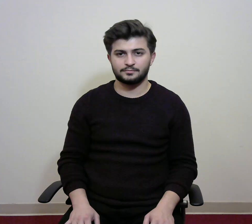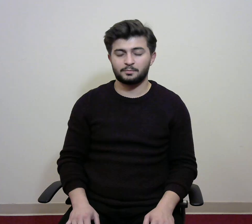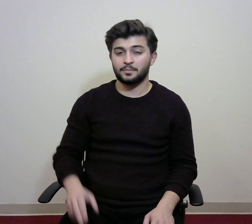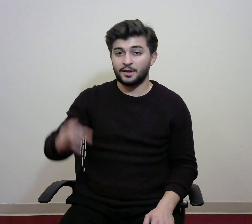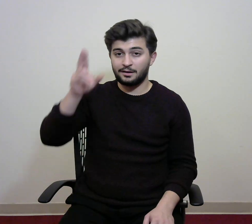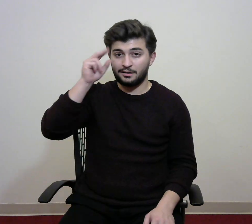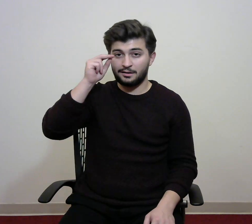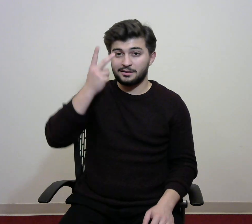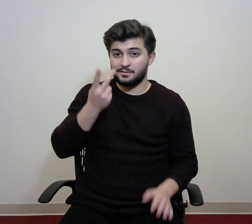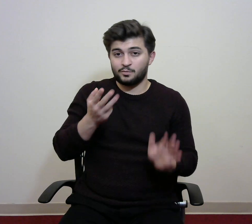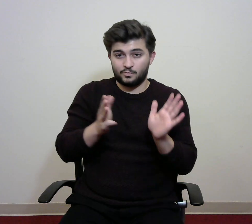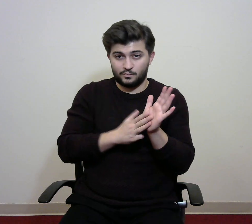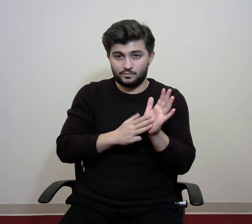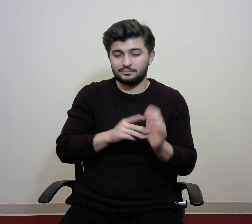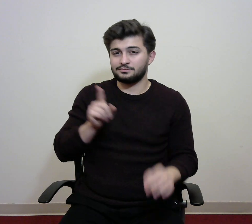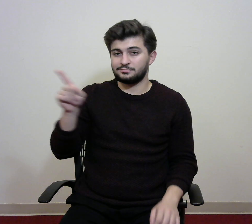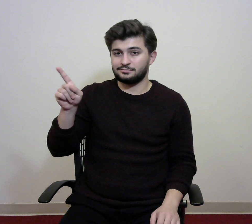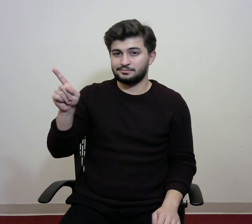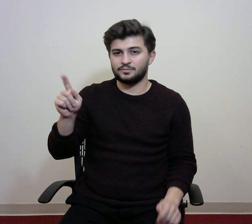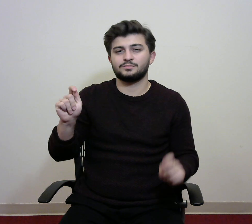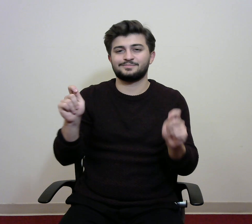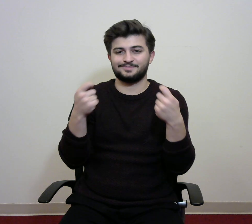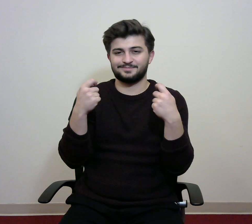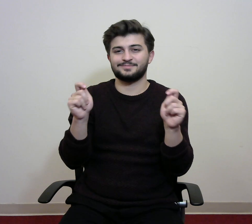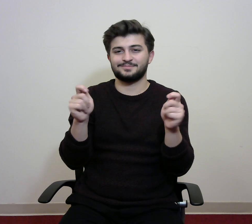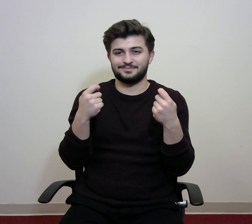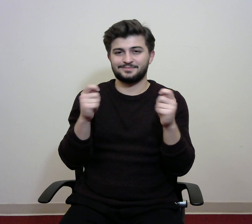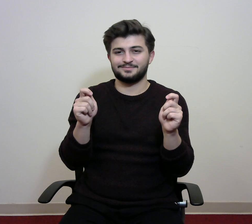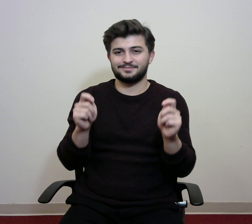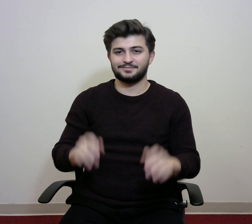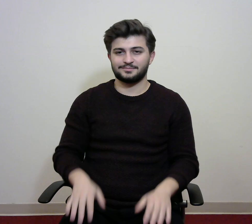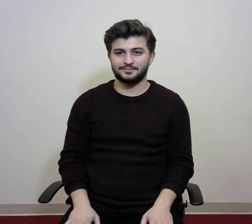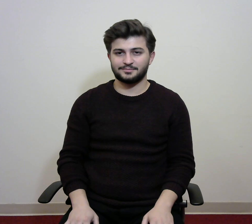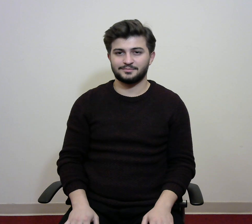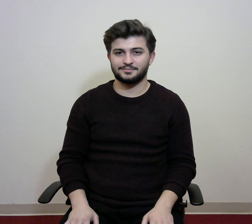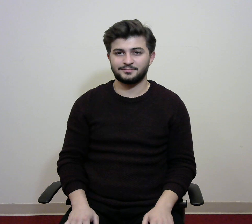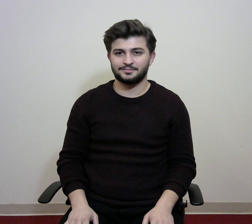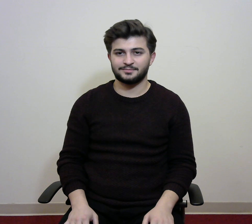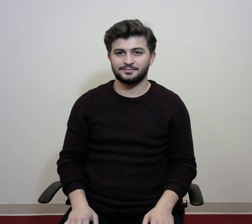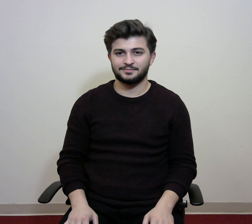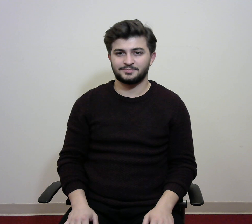Ayın 29-u onun toyudur